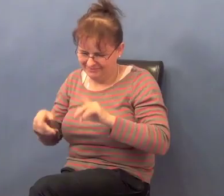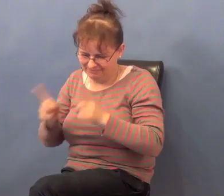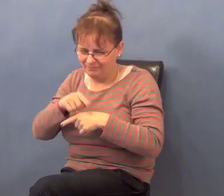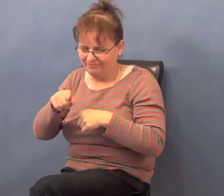Odwrotnie.